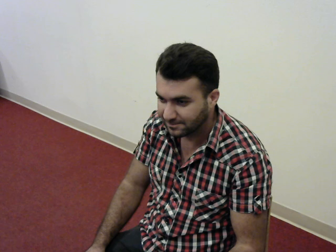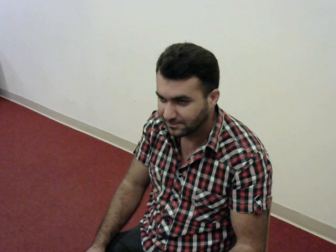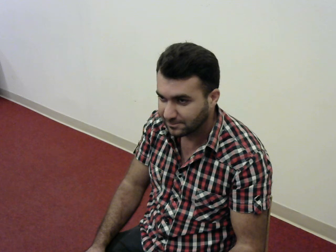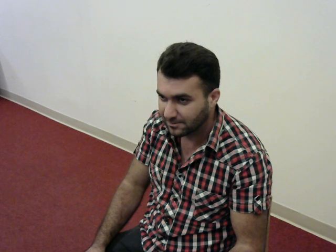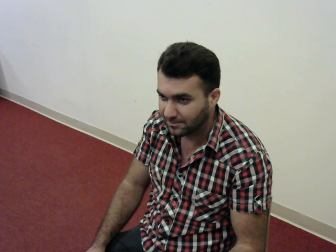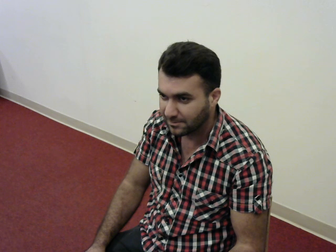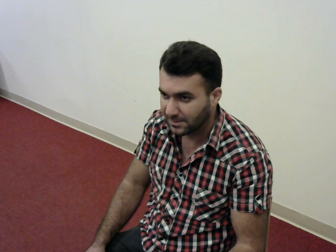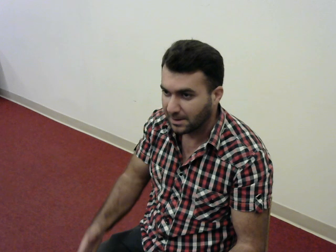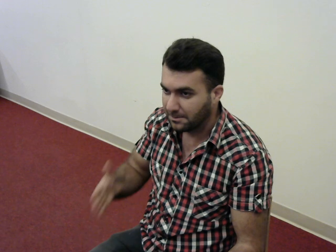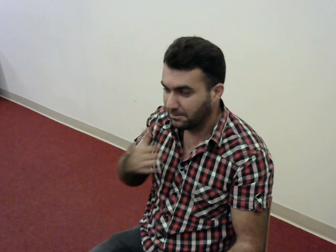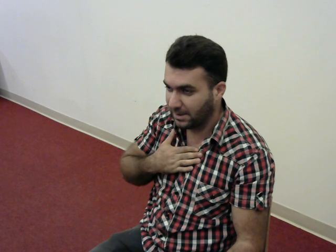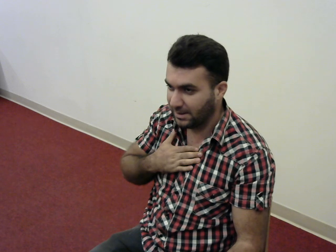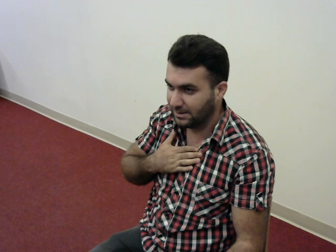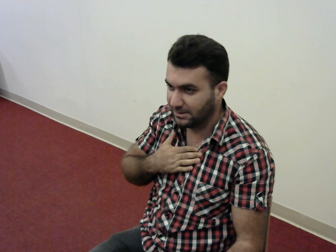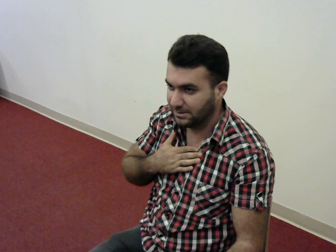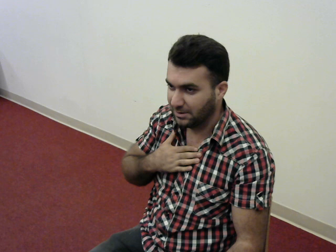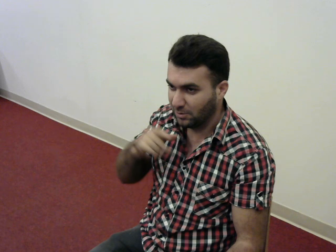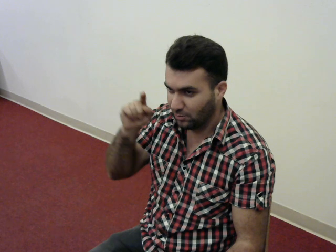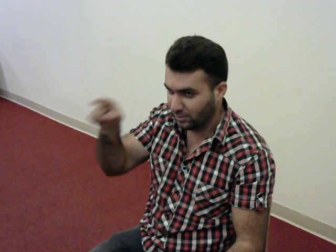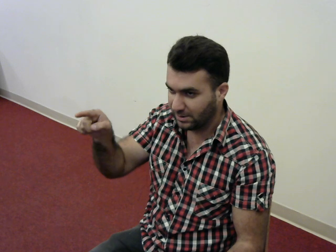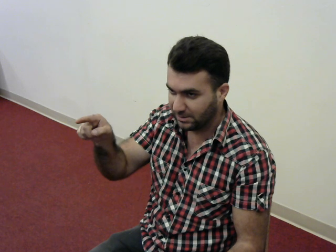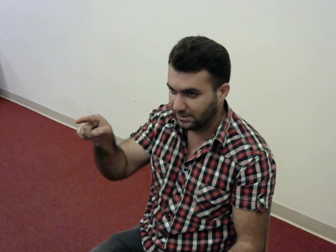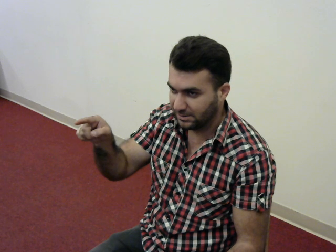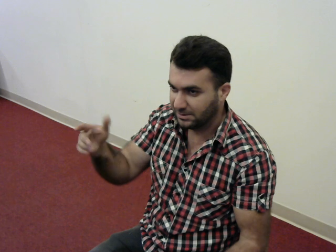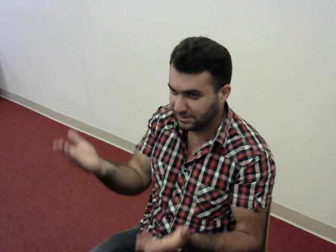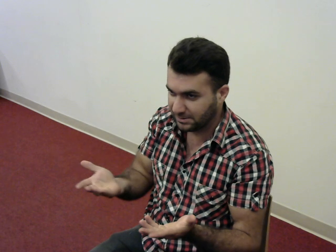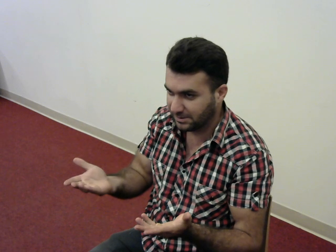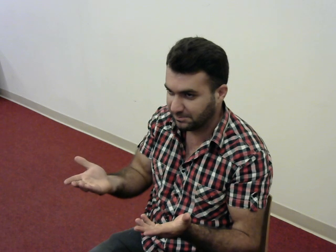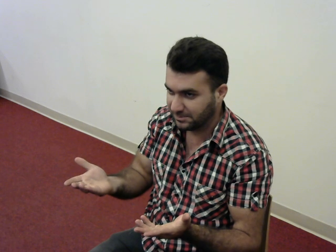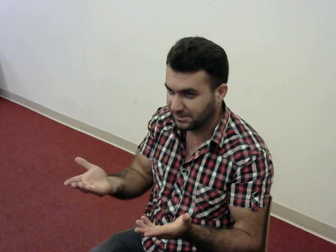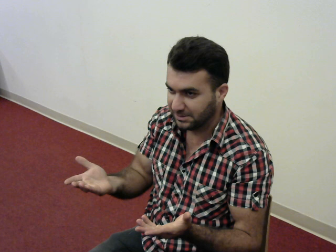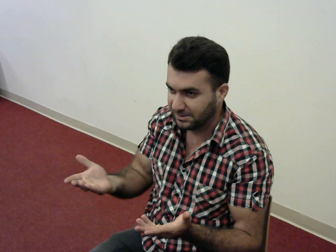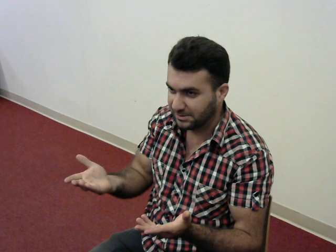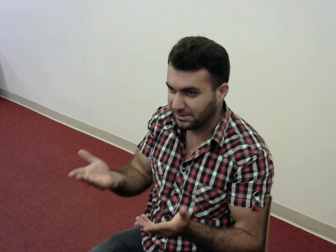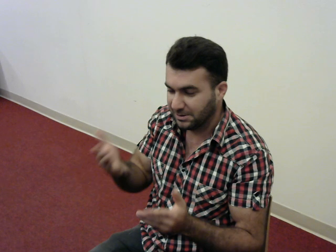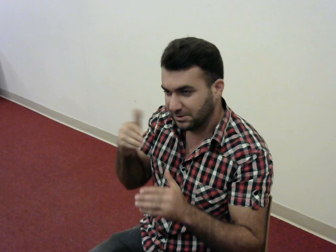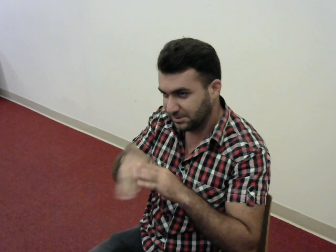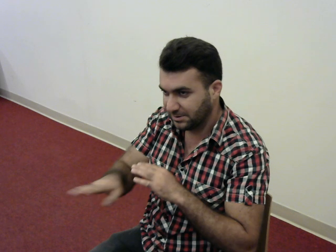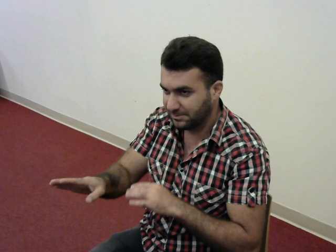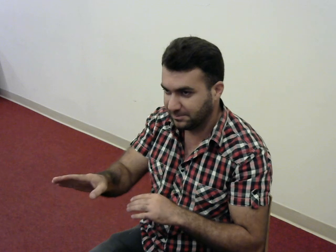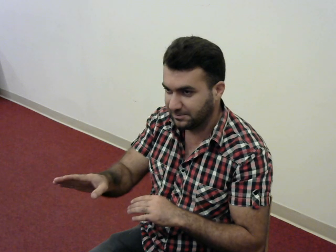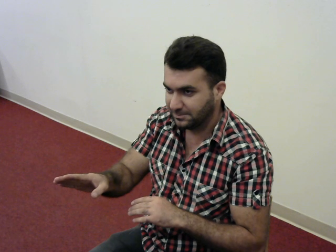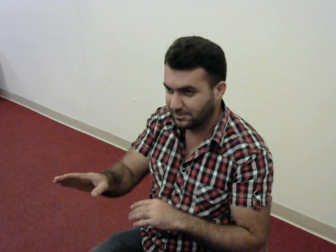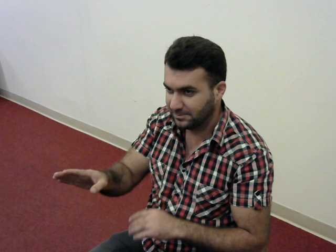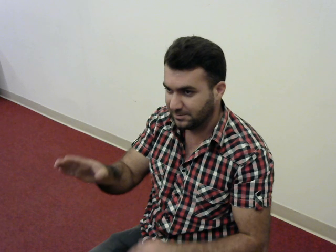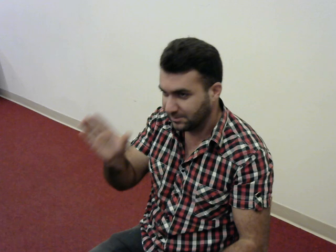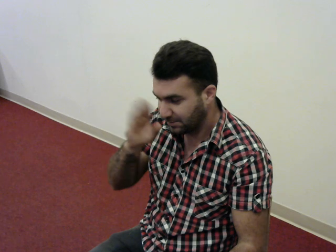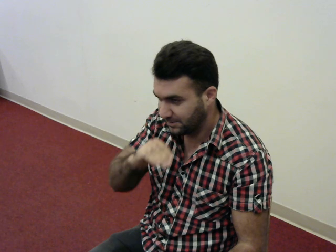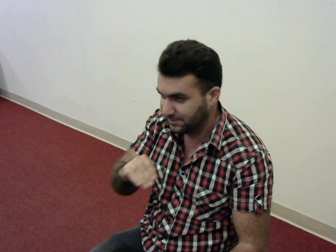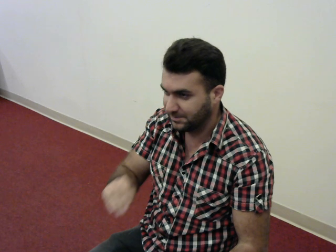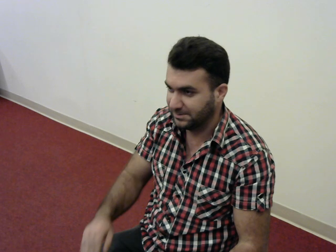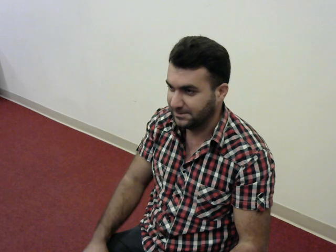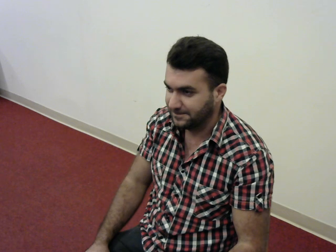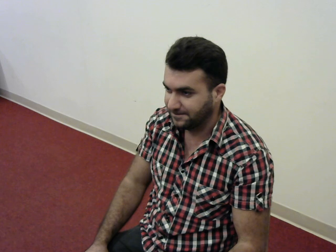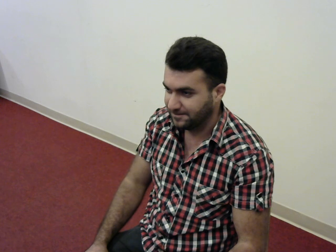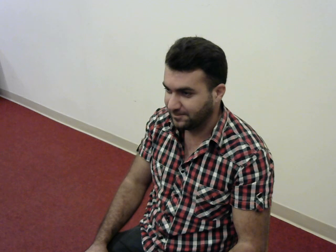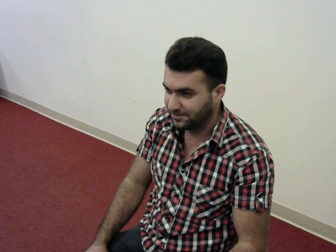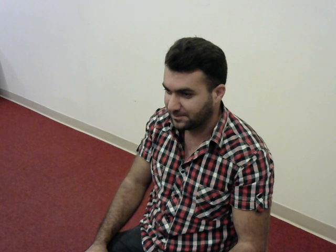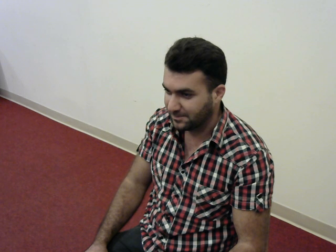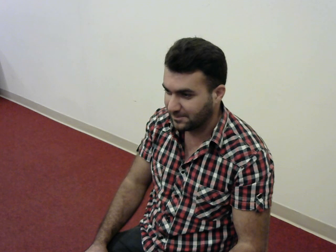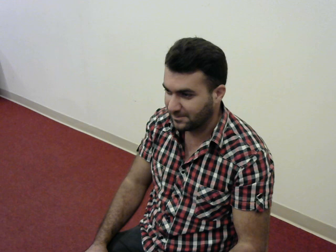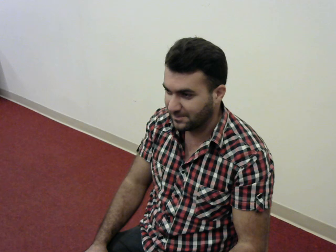Mən ora necə gedə bilərəm?